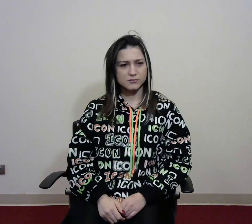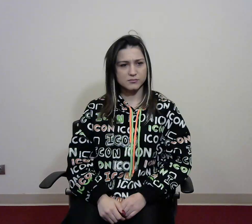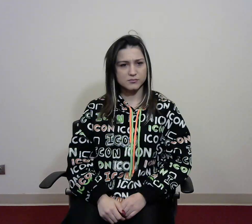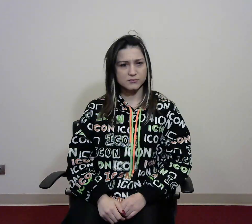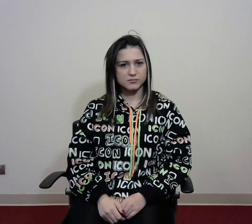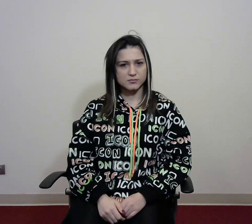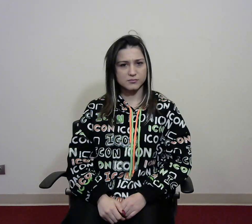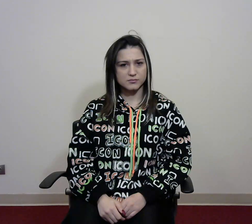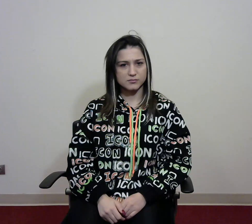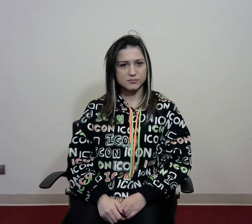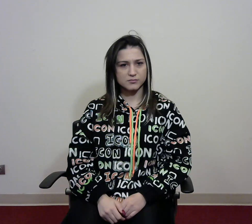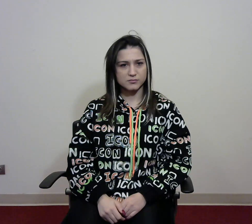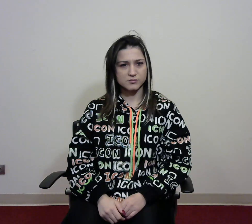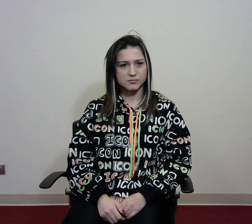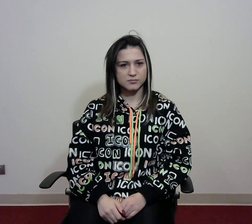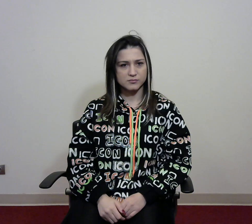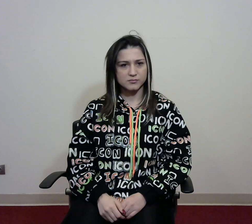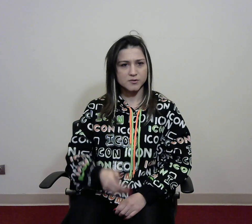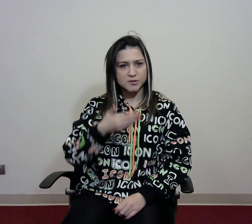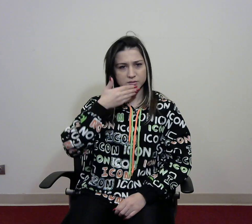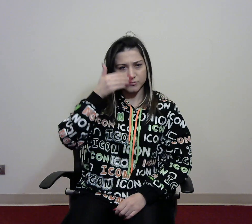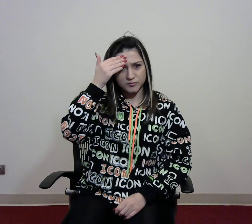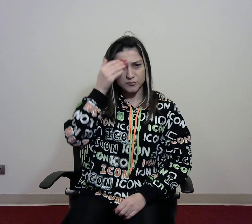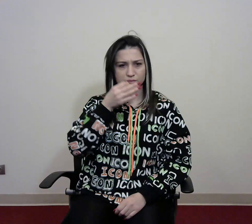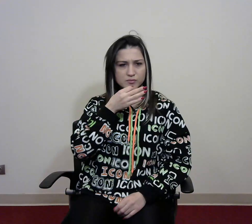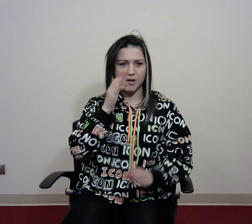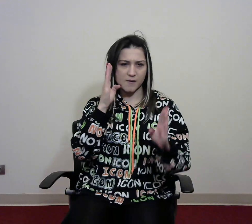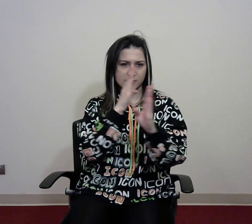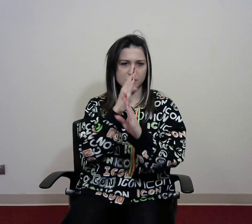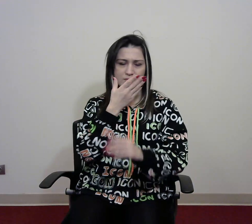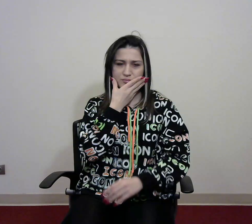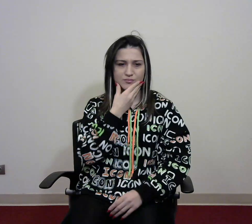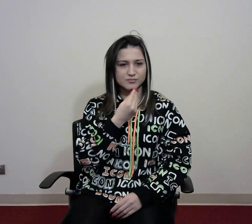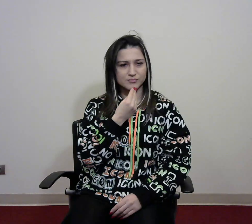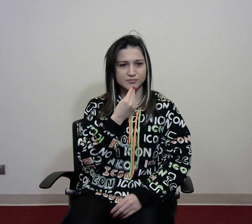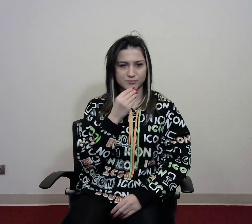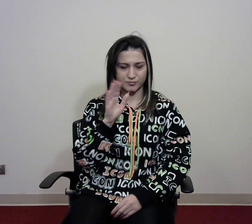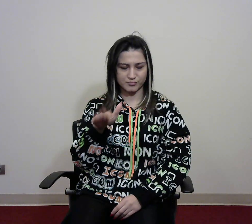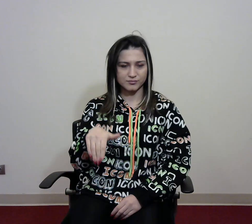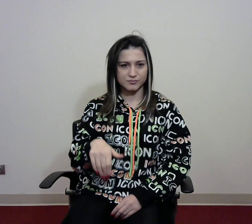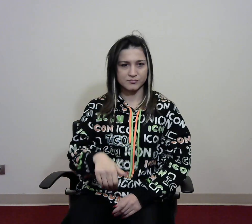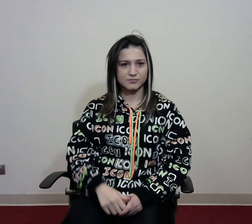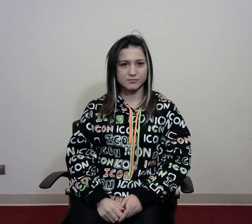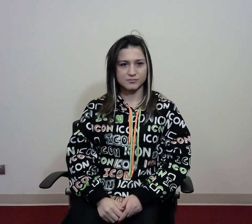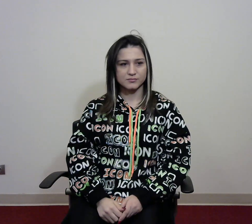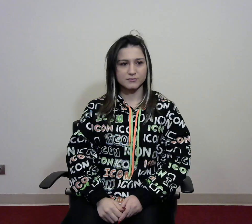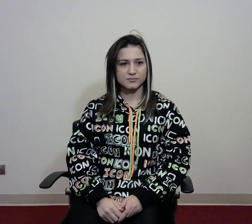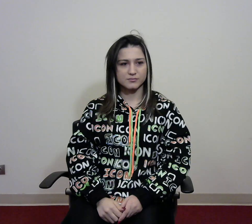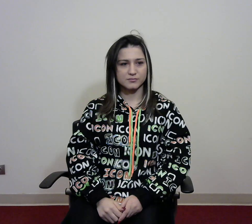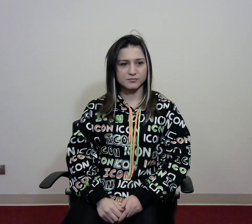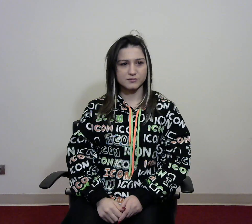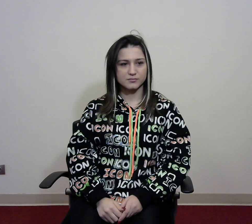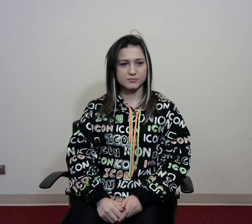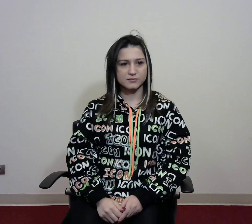Yazda havalar qəşəng olur